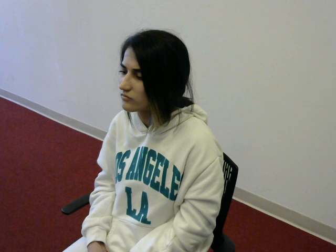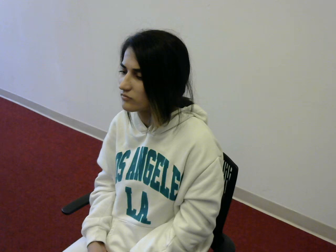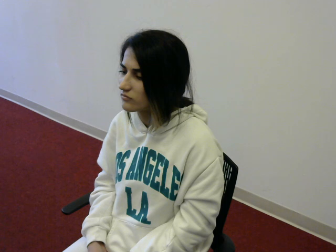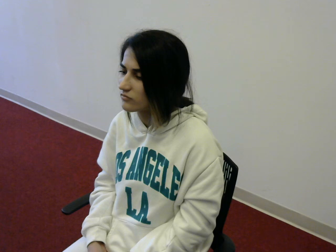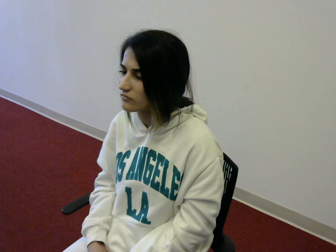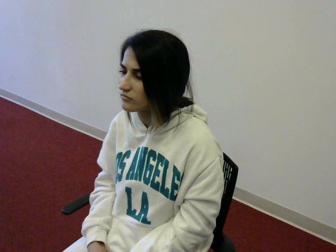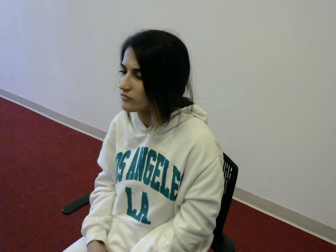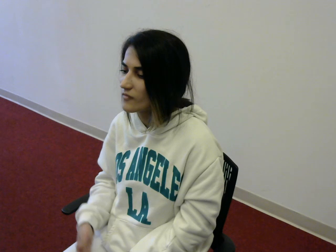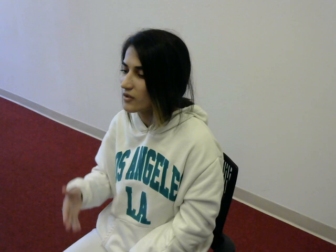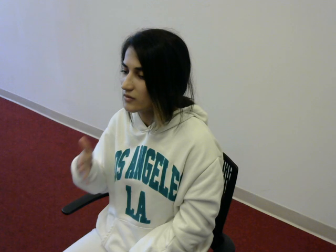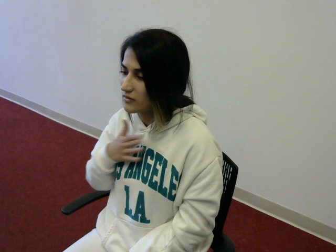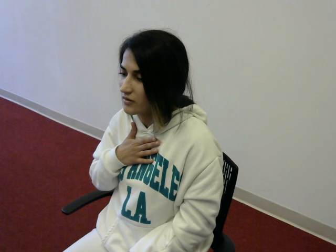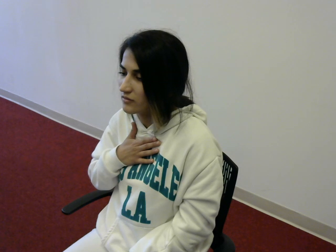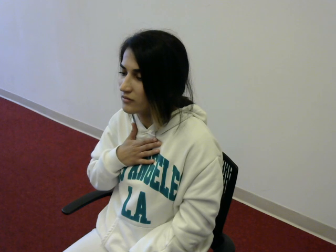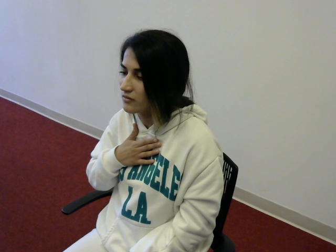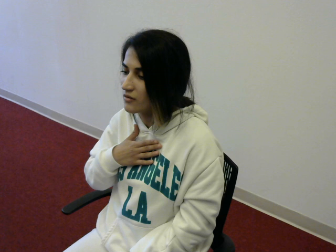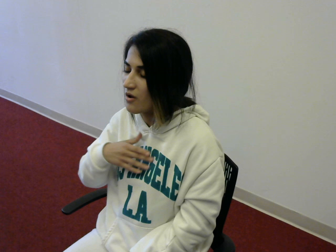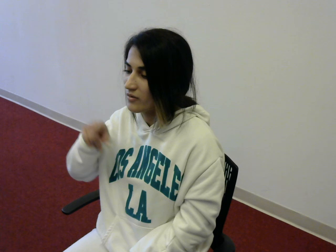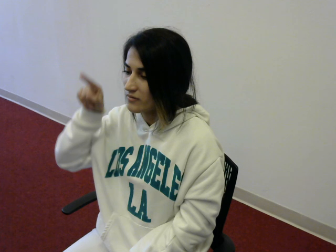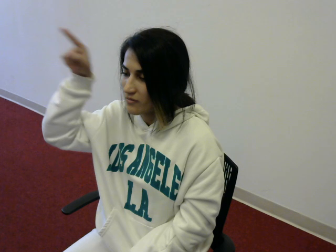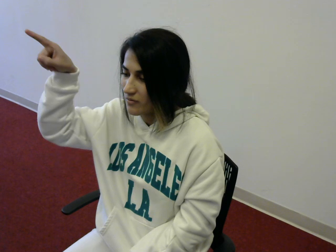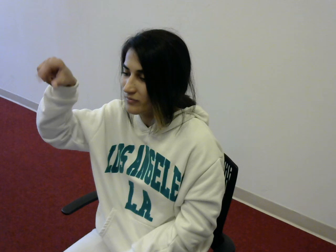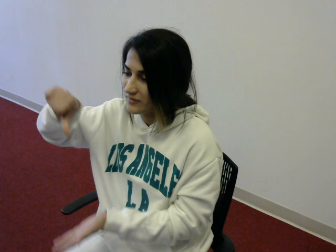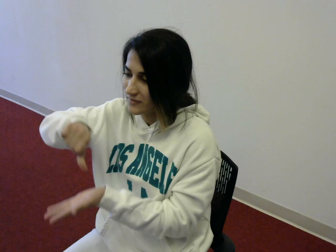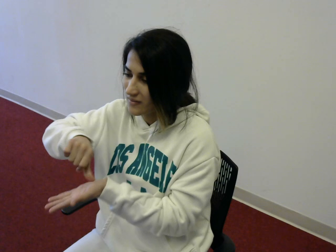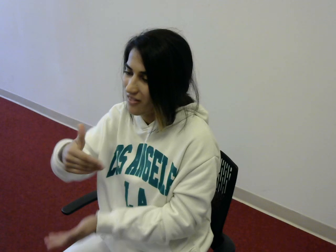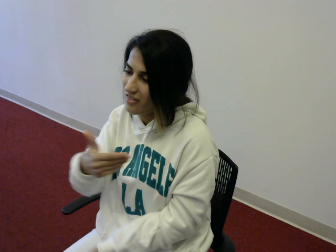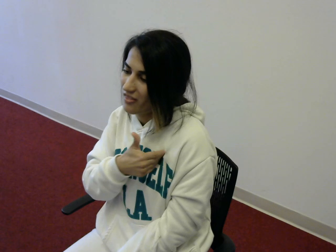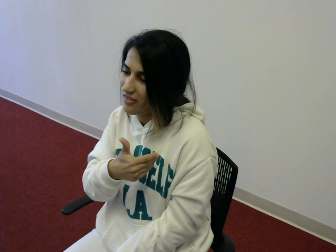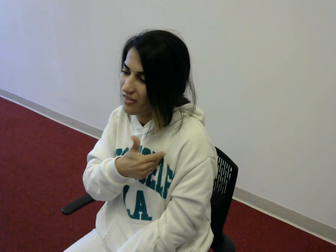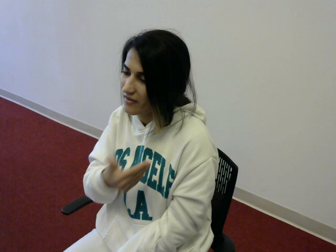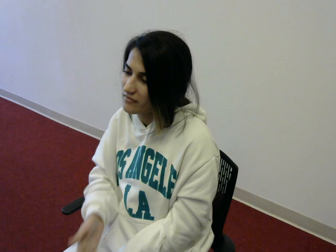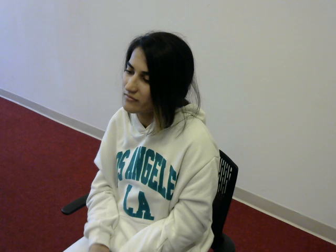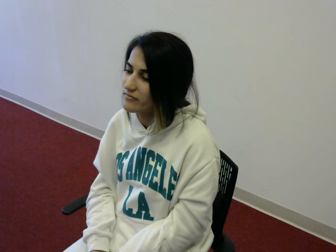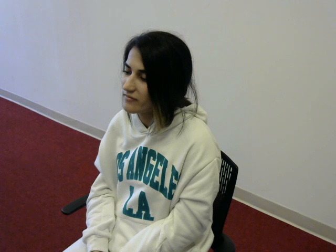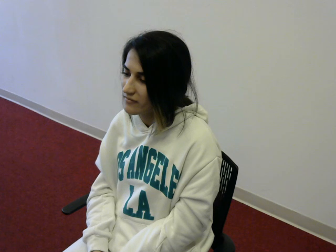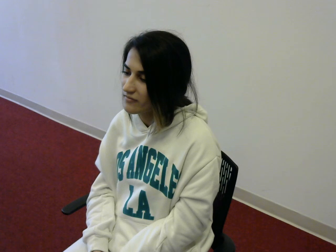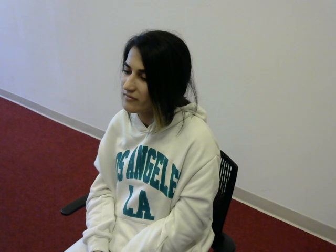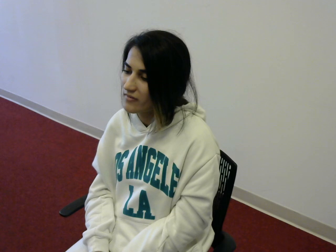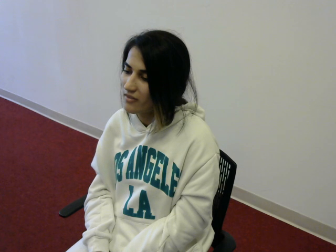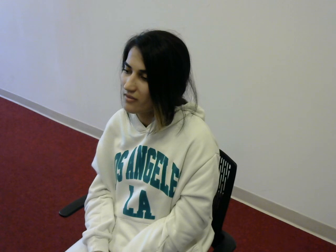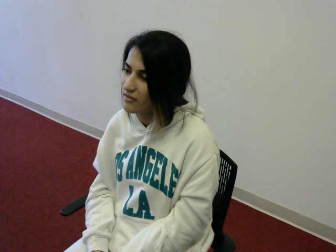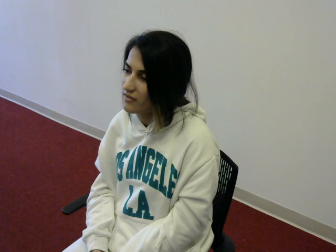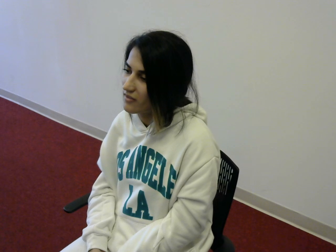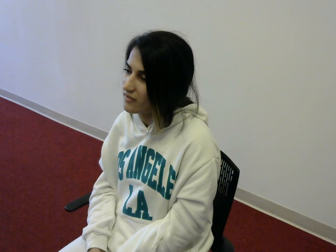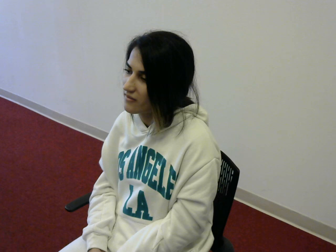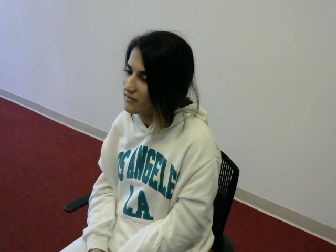Mən orda olmaq istəyərdim